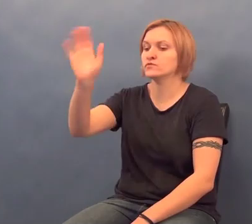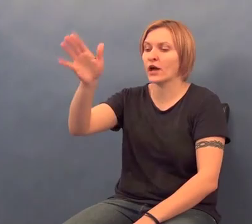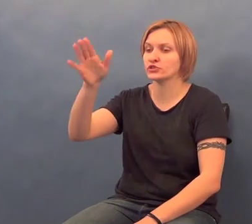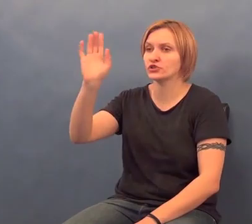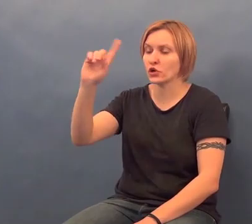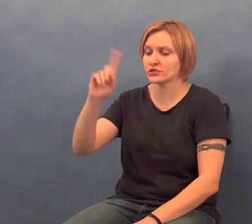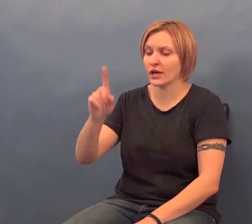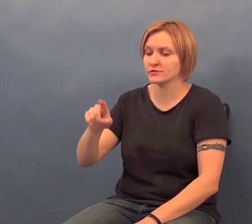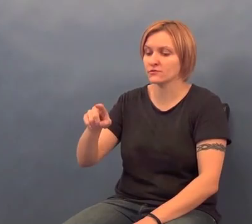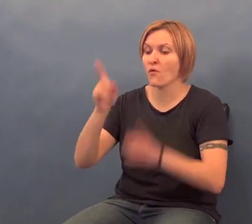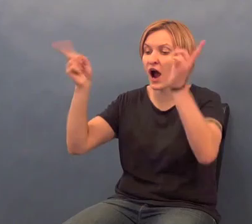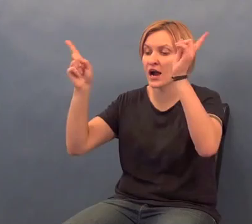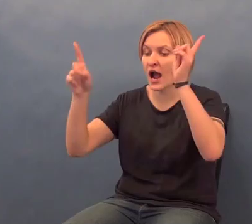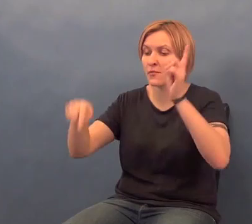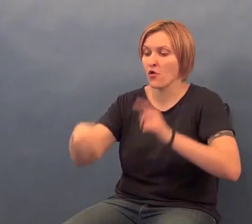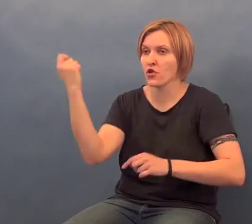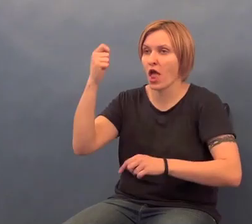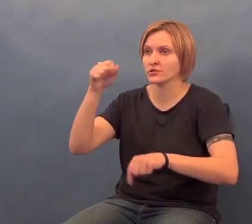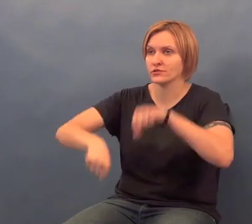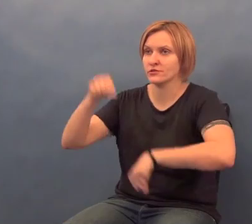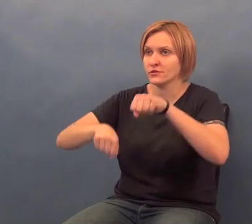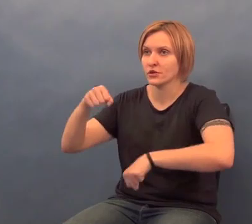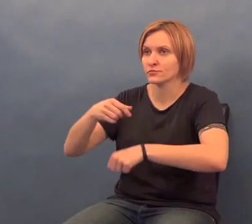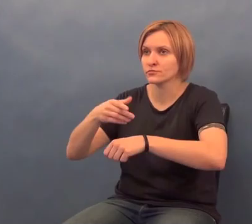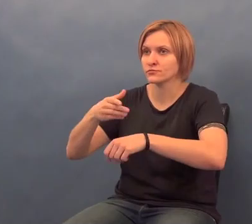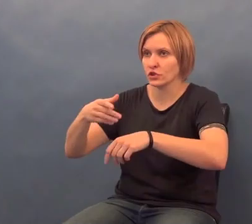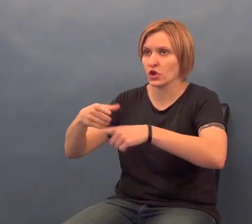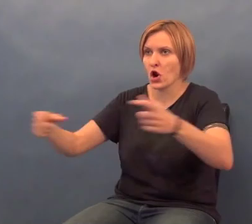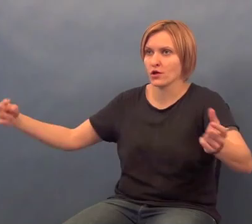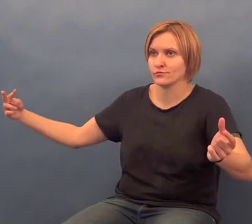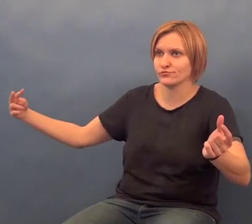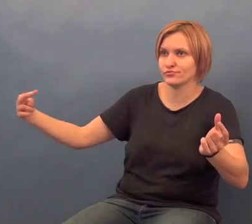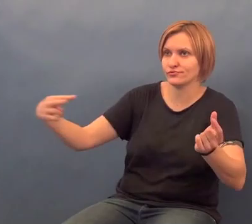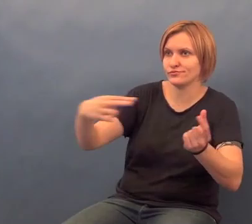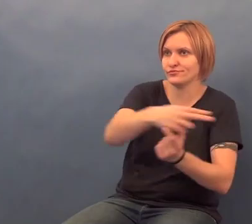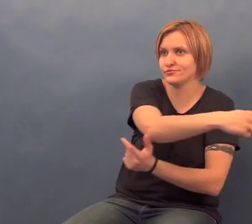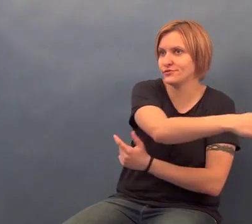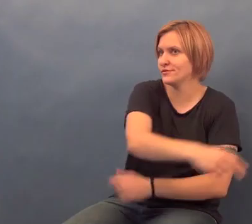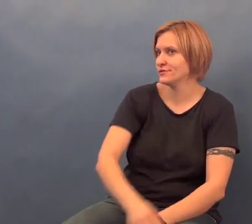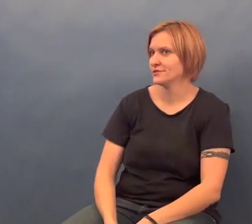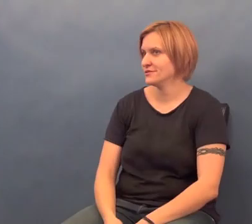To znaczy: uwaga, bo jedzie drezyna, jedzie po torze.